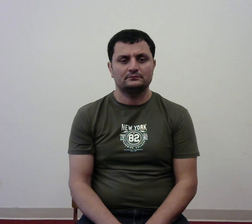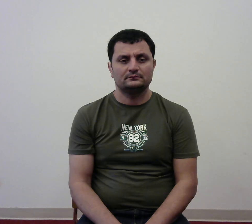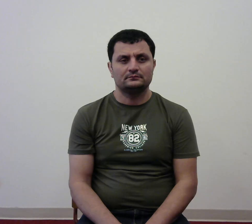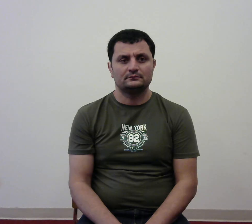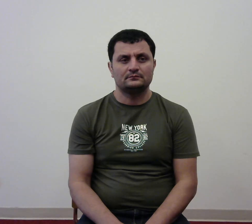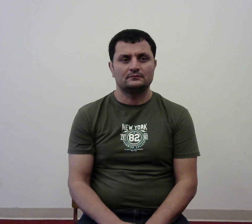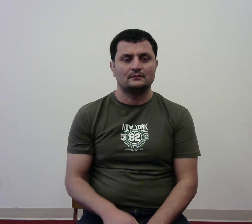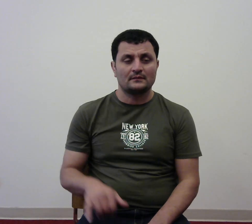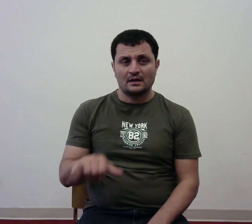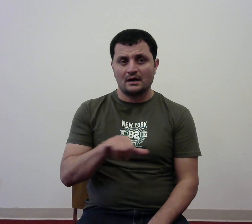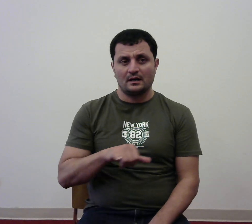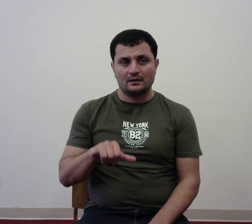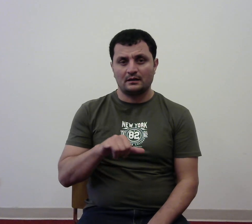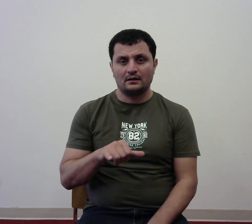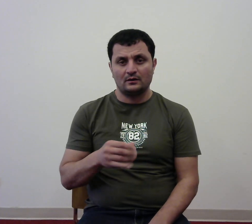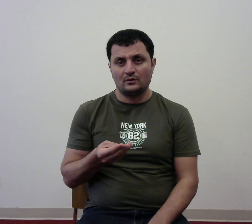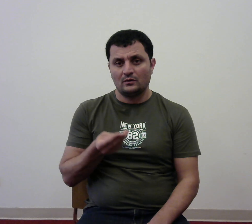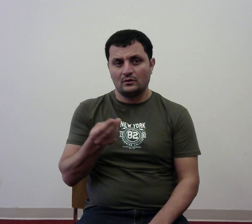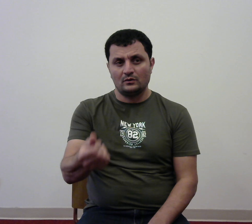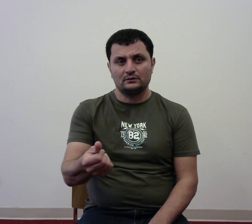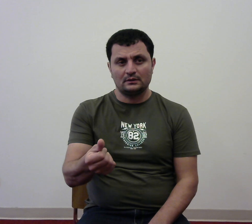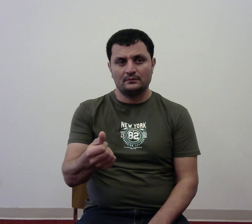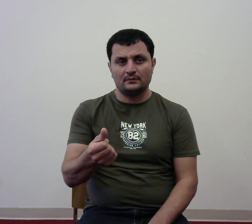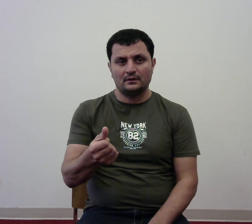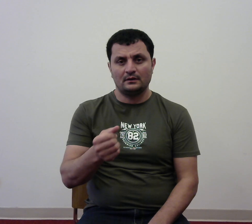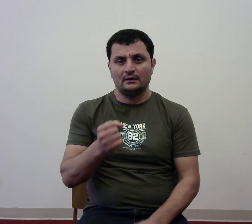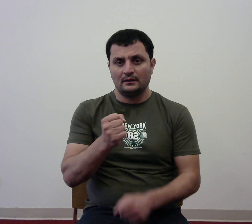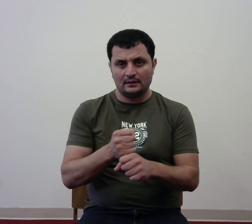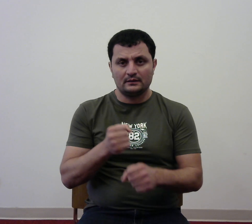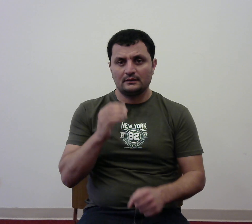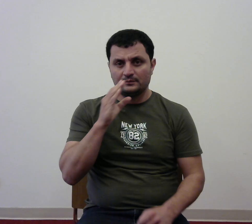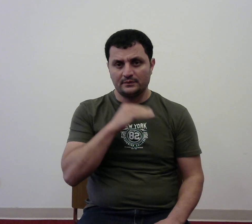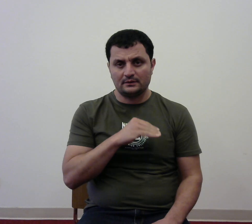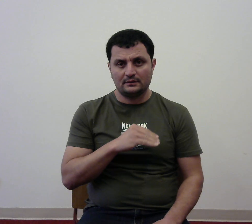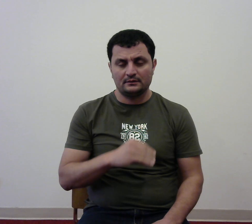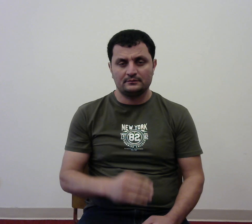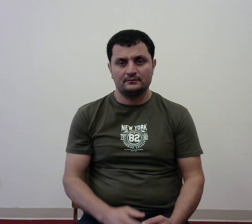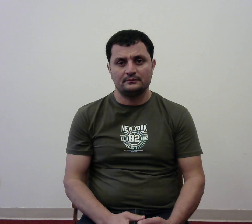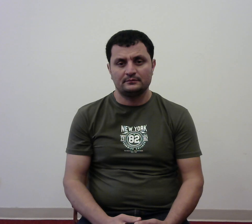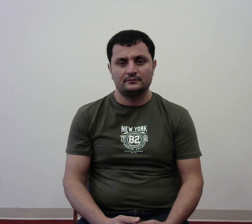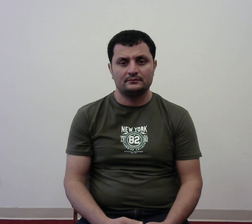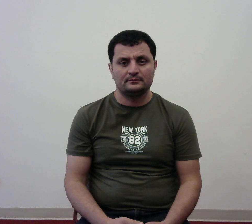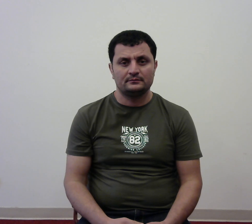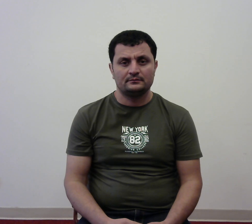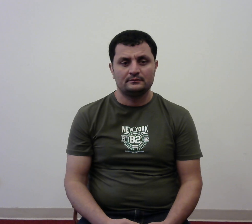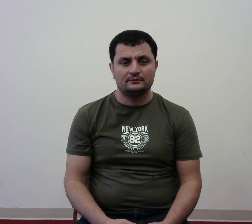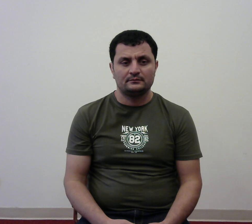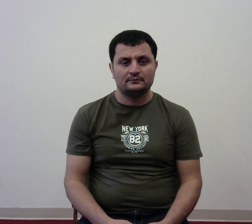Harda ödəniş edə bilərəm?